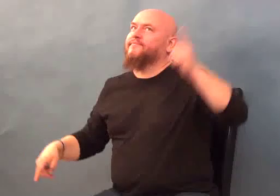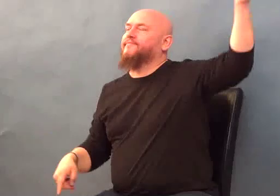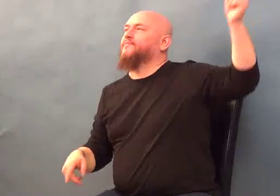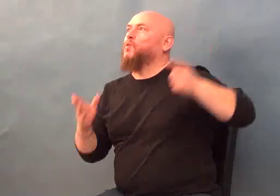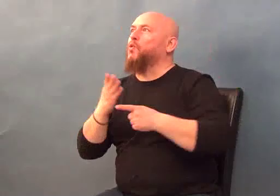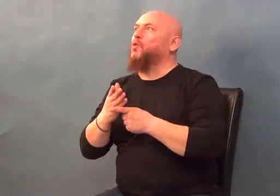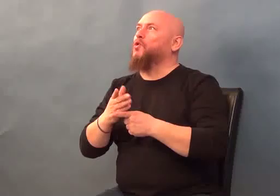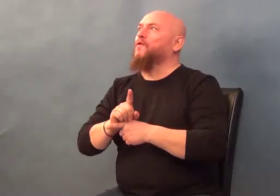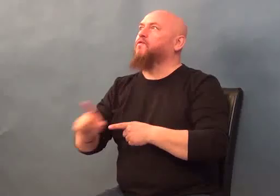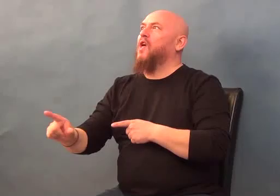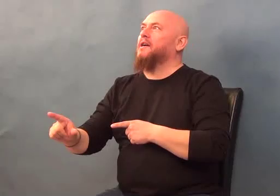Już jest godzina dwunasta.